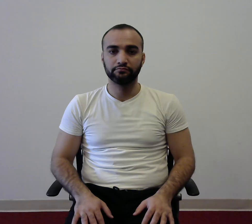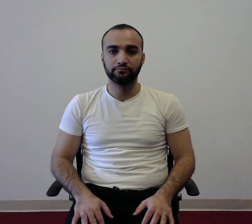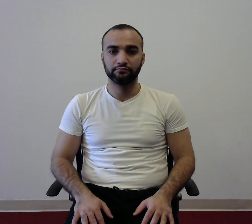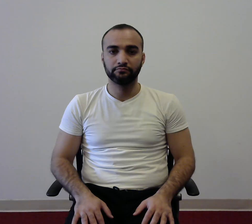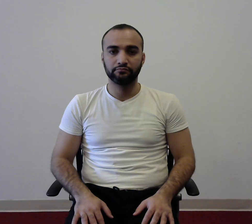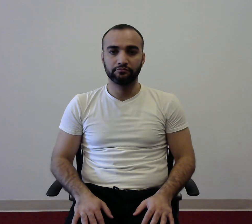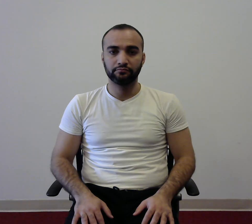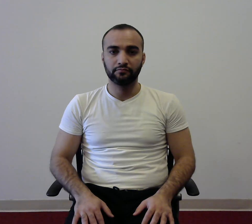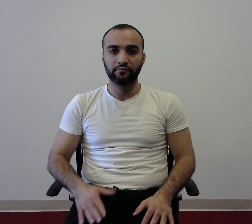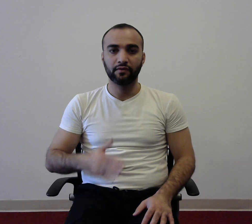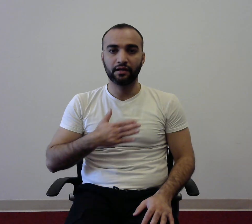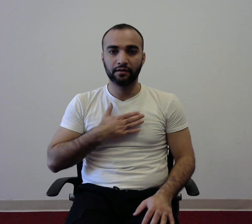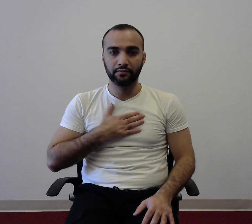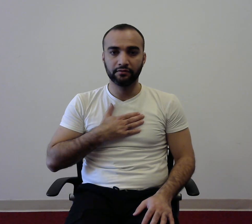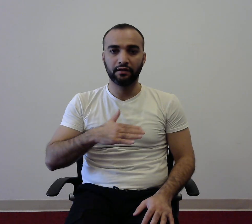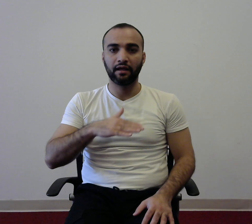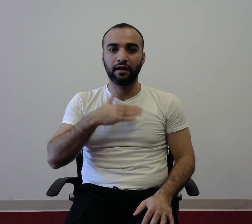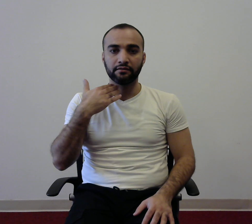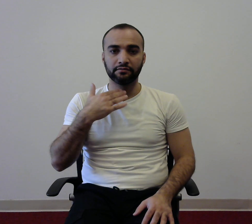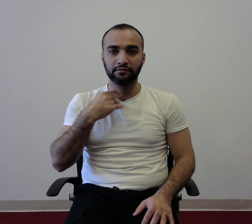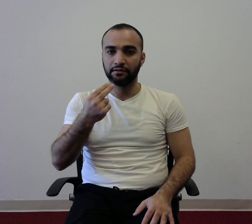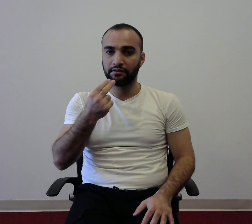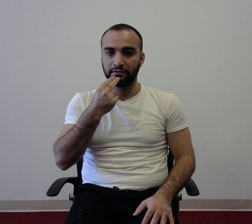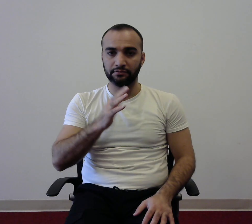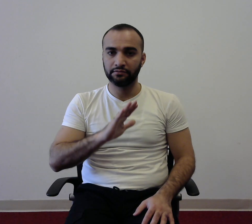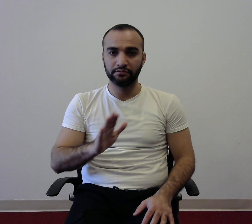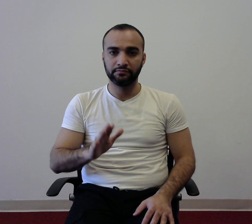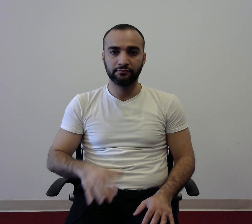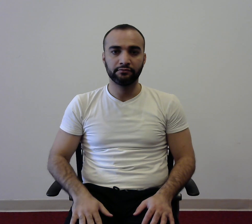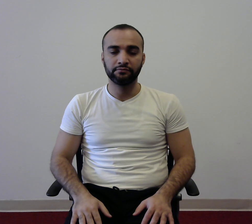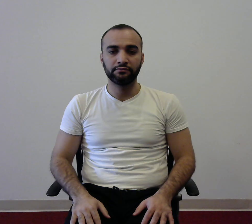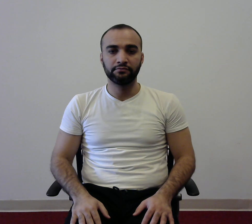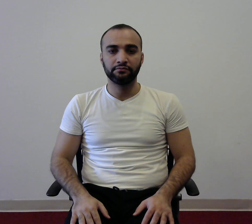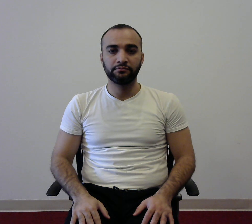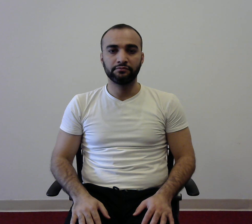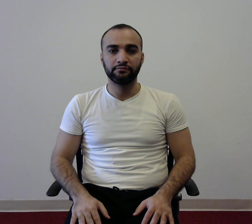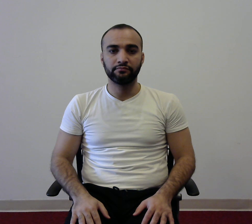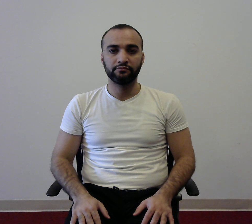Mən ət yemirəm